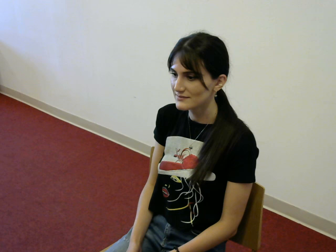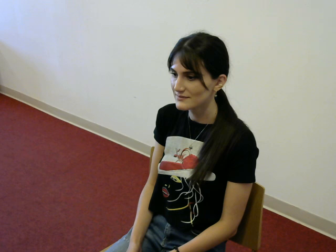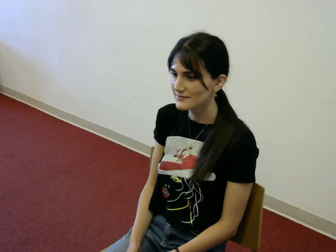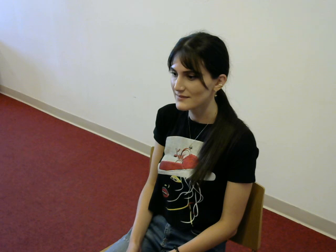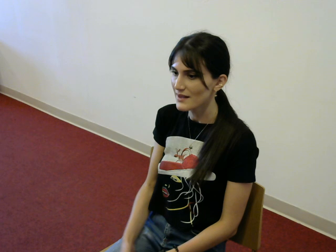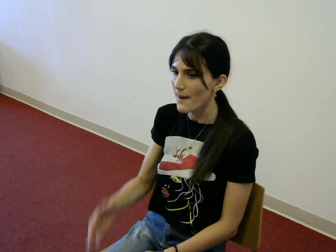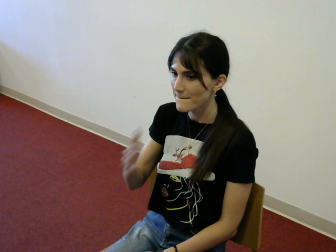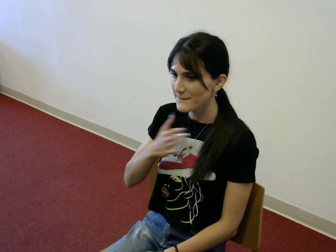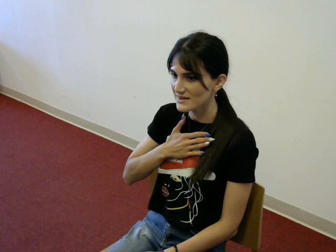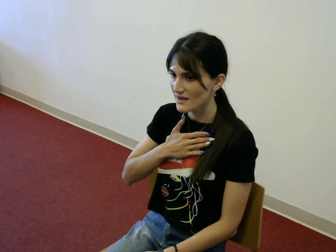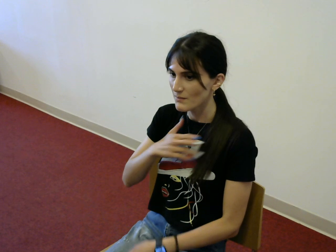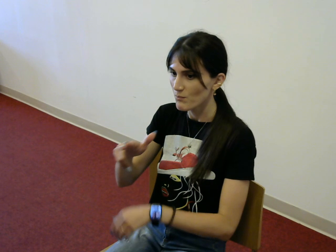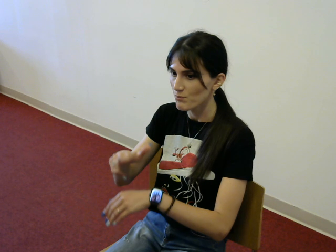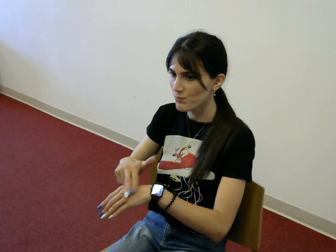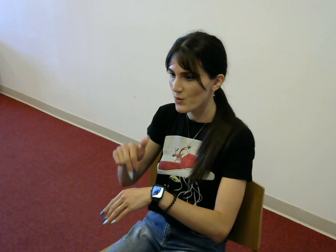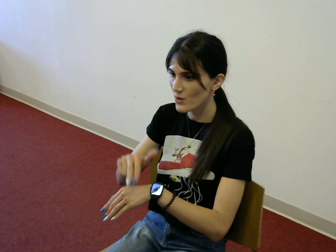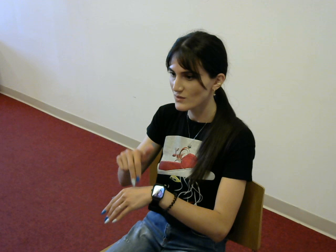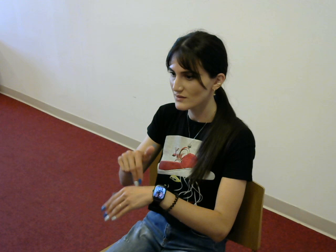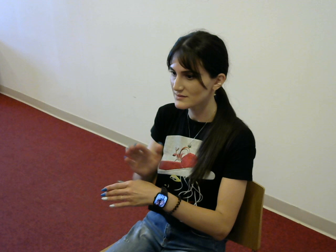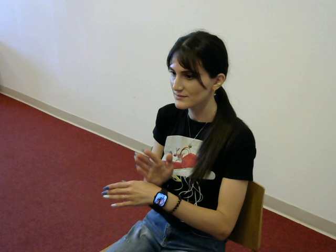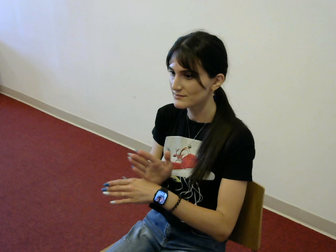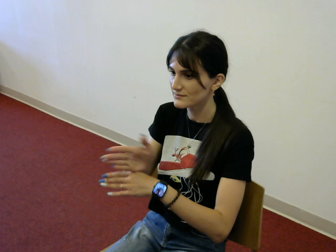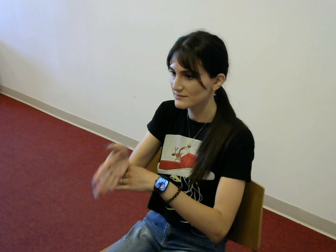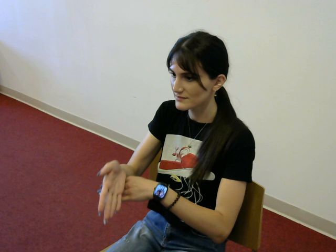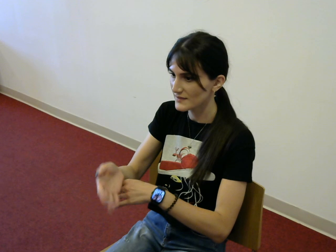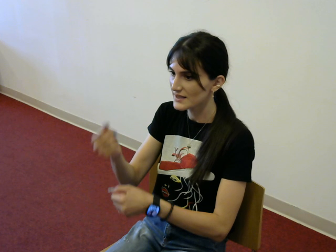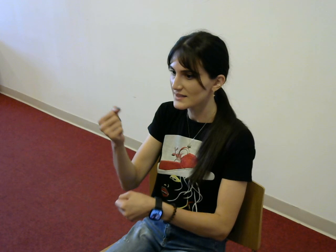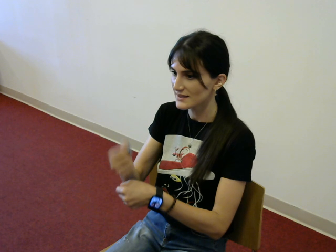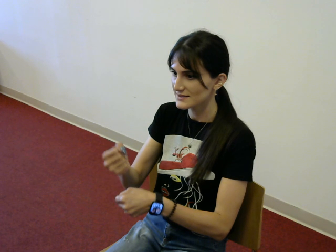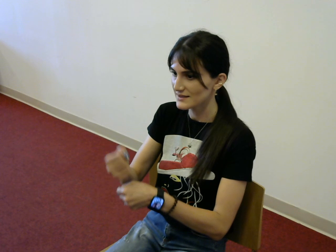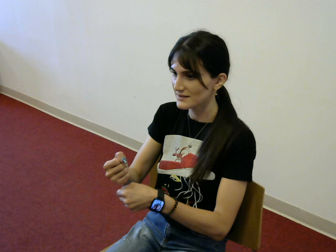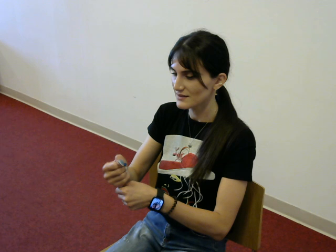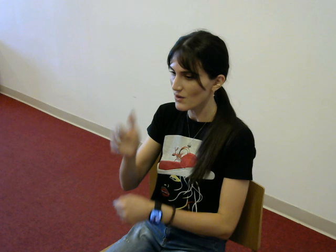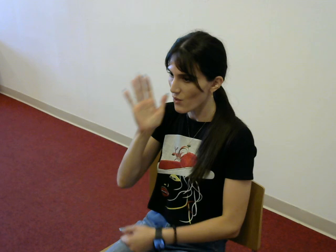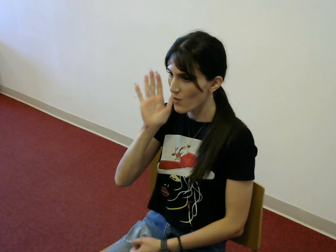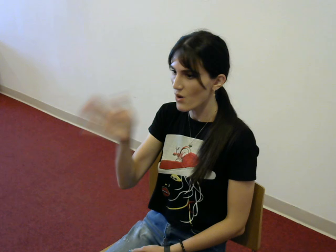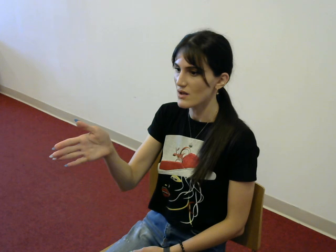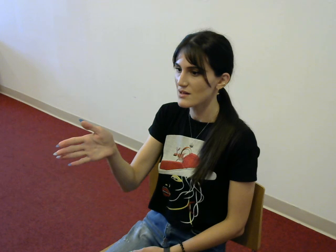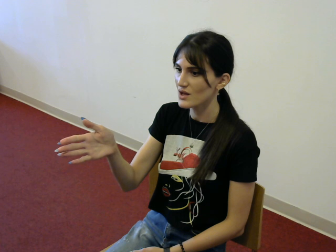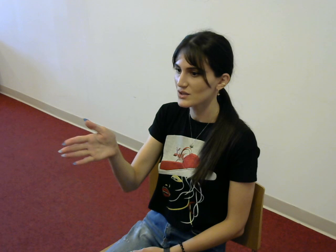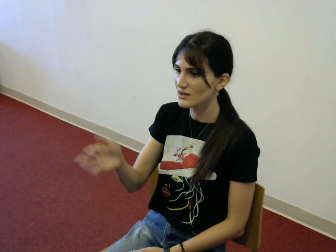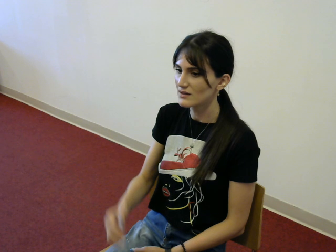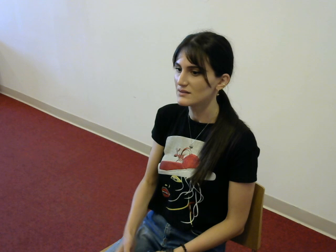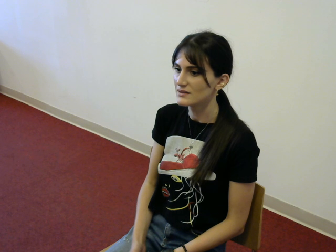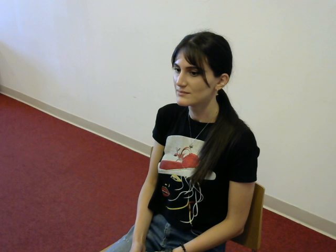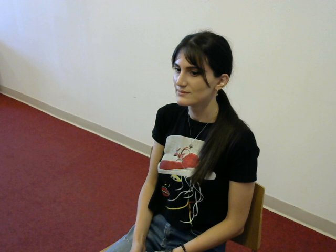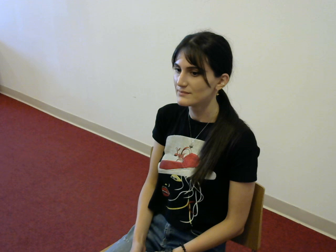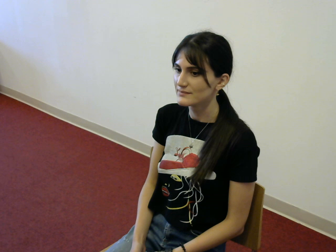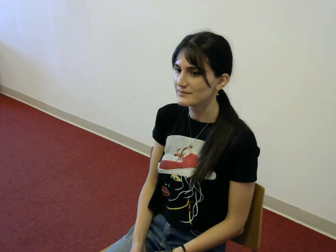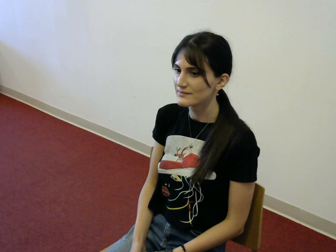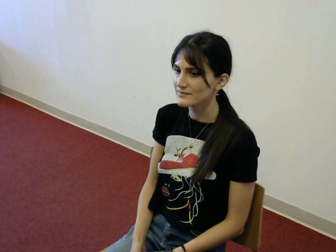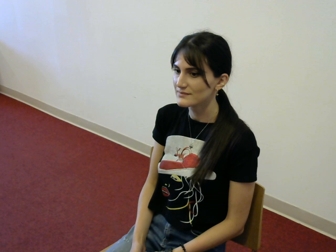Mən polisə müraciət edəcəyəm